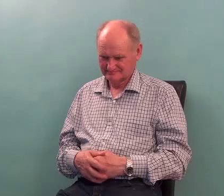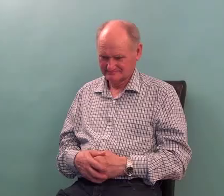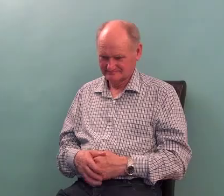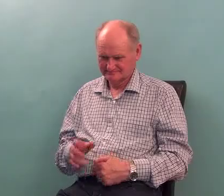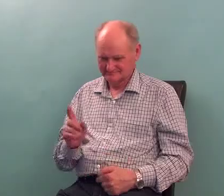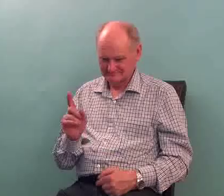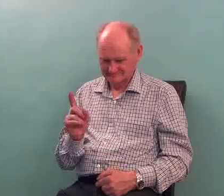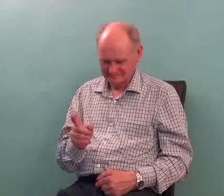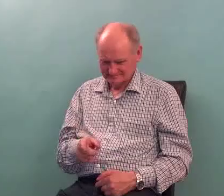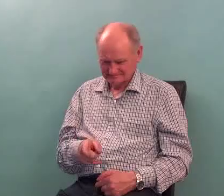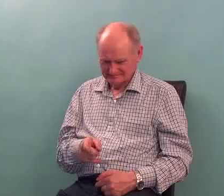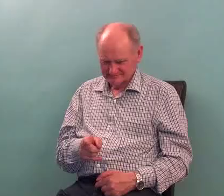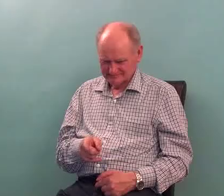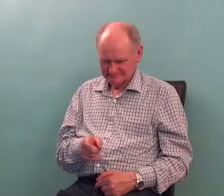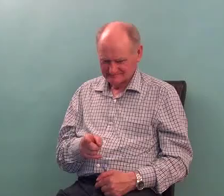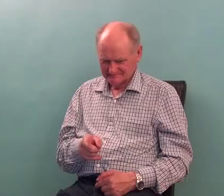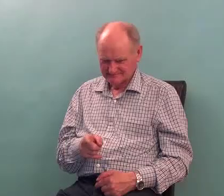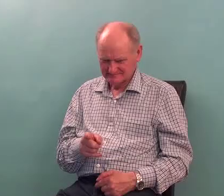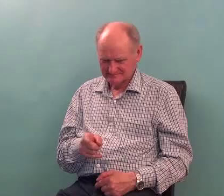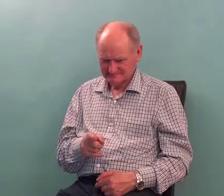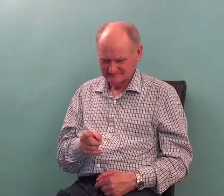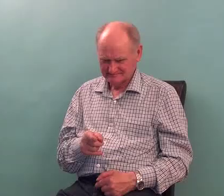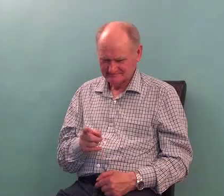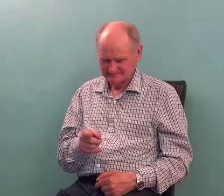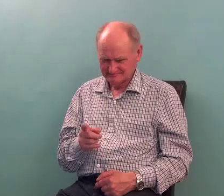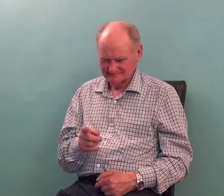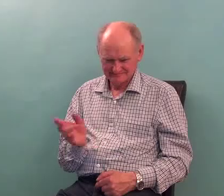Zaraz, zaraz...